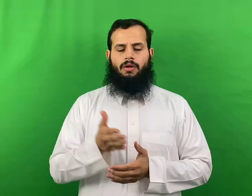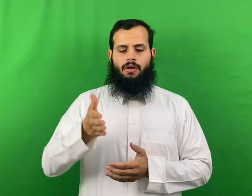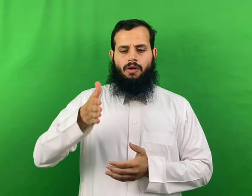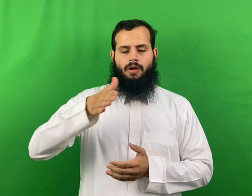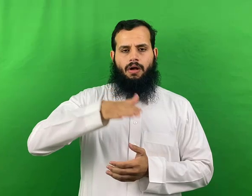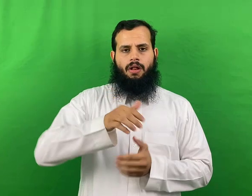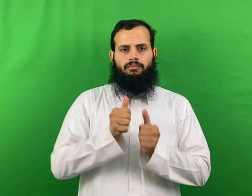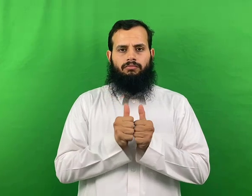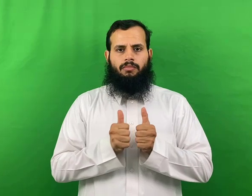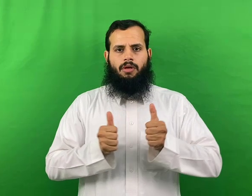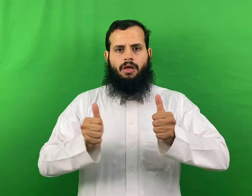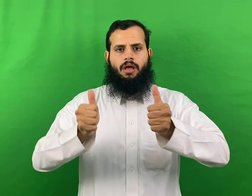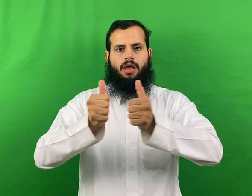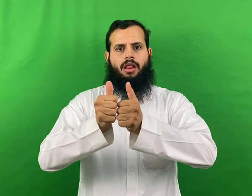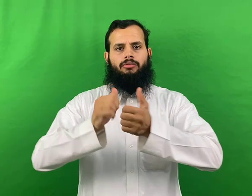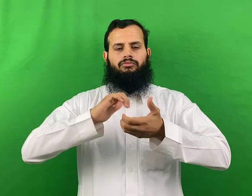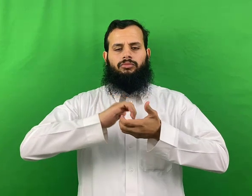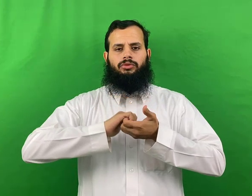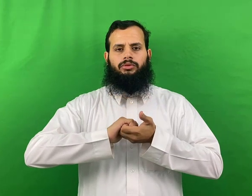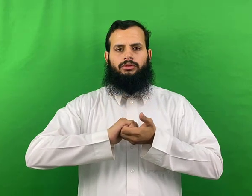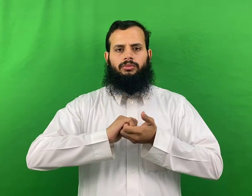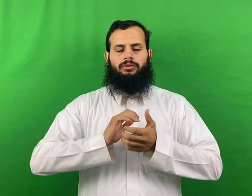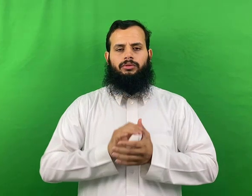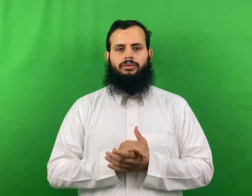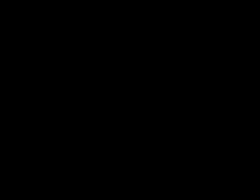على آله وأصحابه